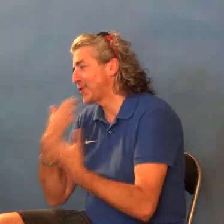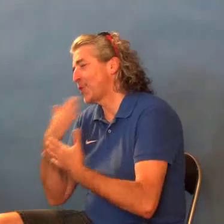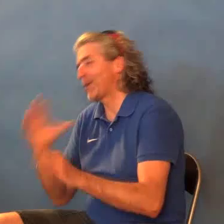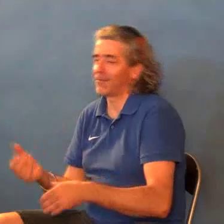Wsadził kosz na rower.